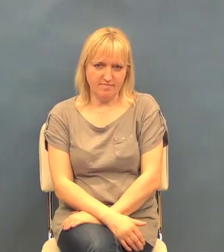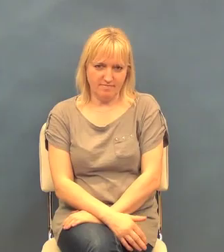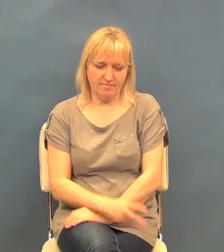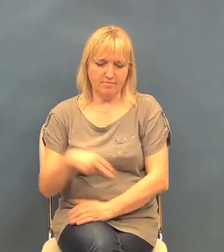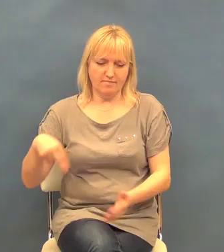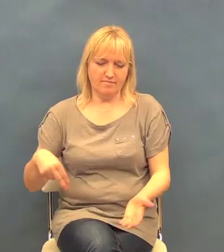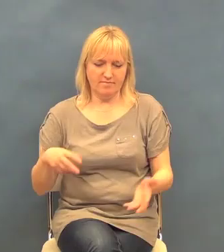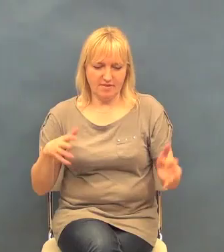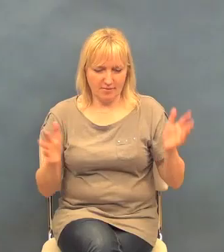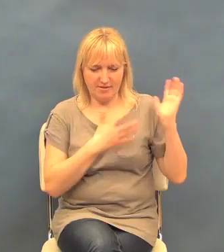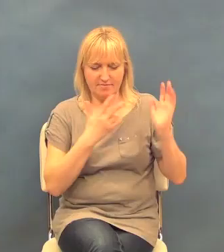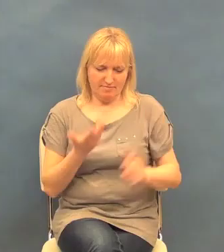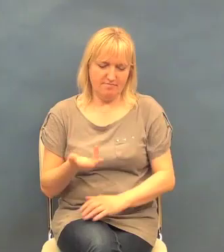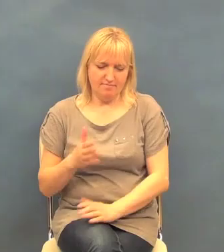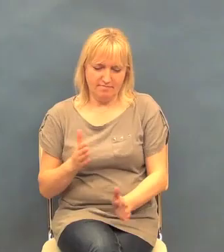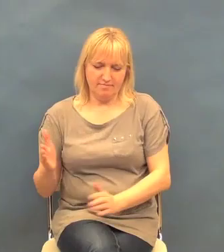Trzeba stać dalej, aby wiatr cię nie wciągnął.